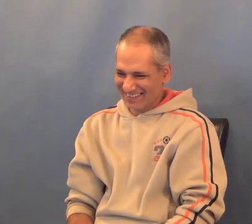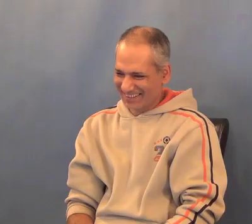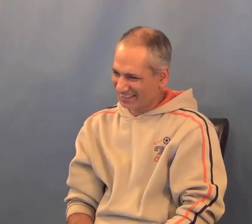Tak.